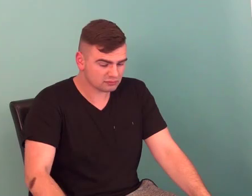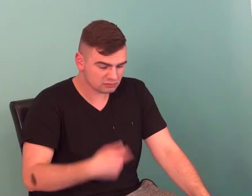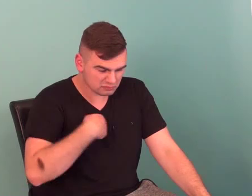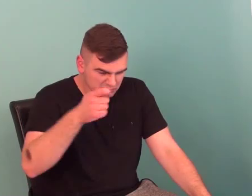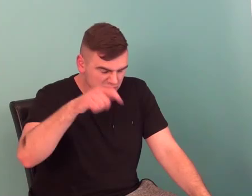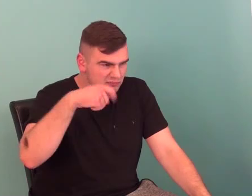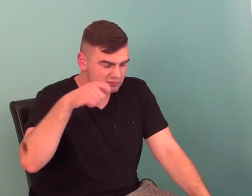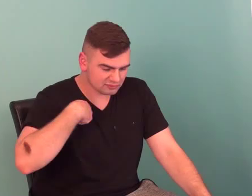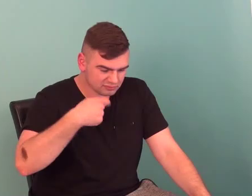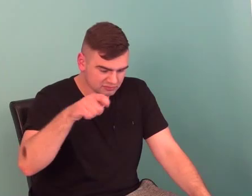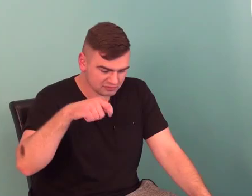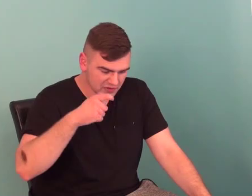Dużo wyjeżdżam.